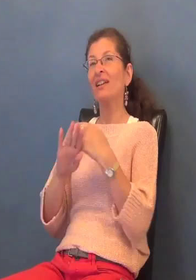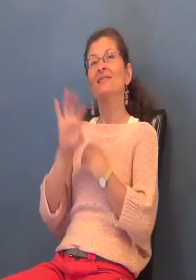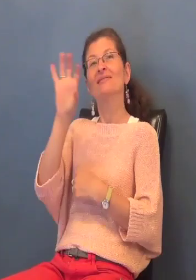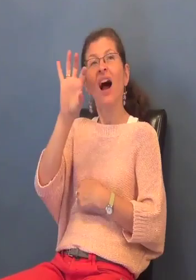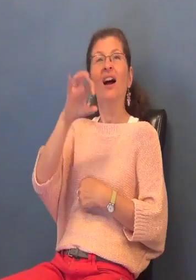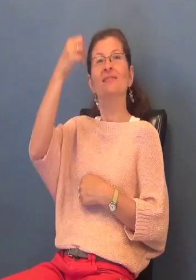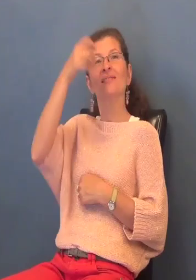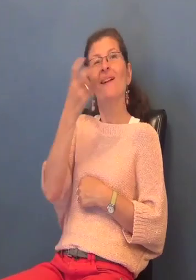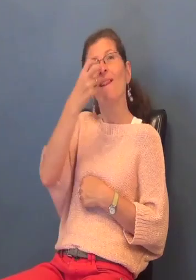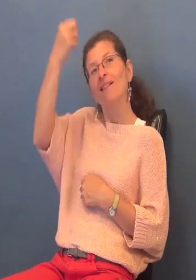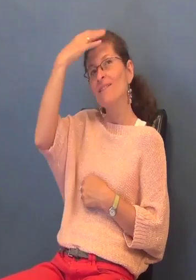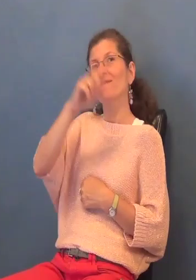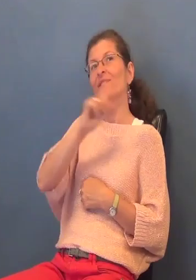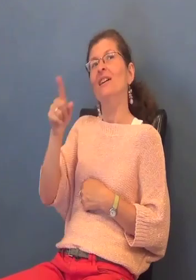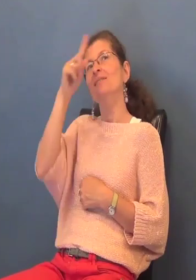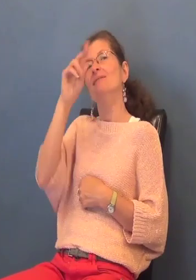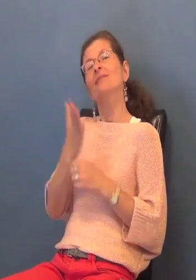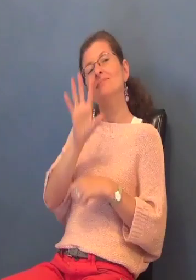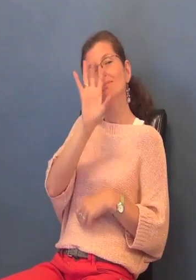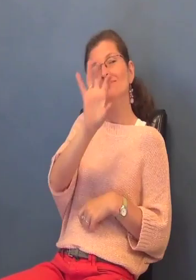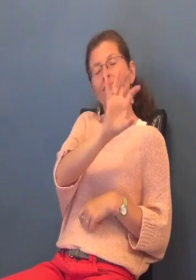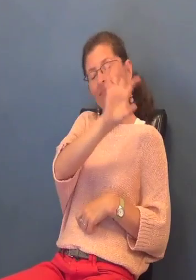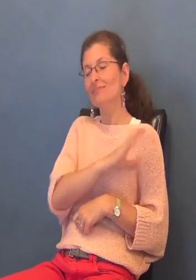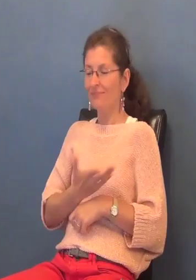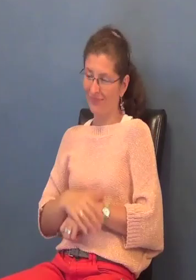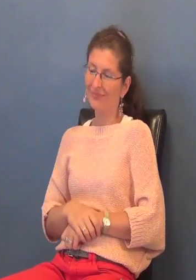Na ekspozycjach nie wolno korzystać z prysznica, można tylko oglądać.